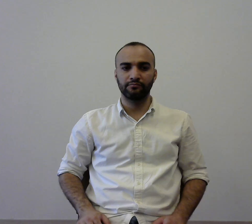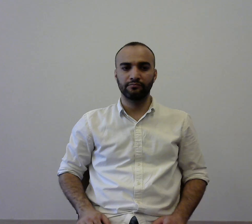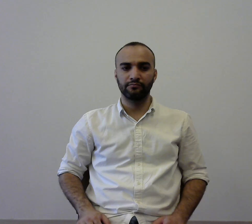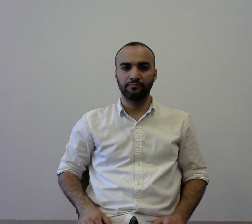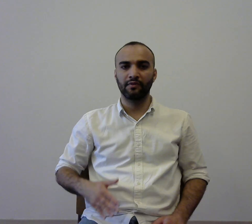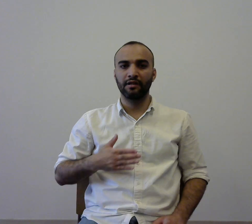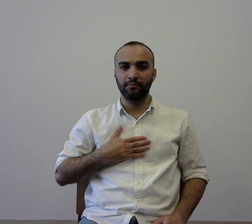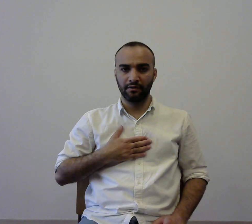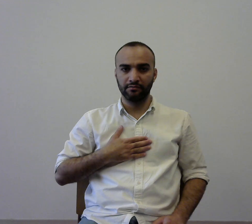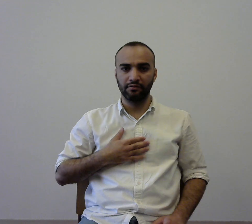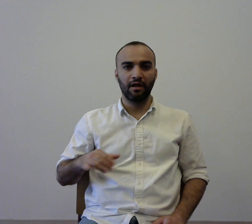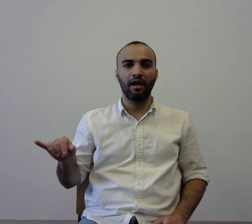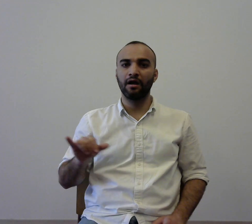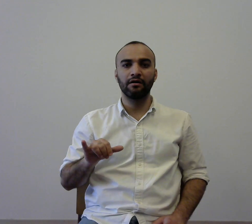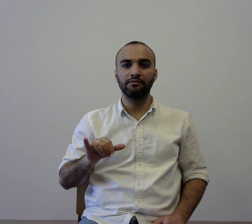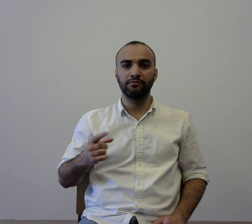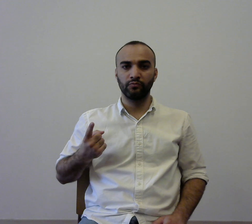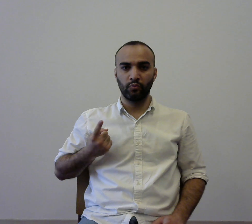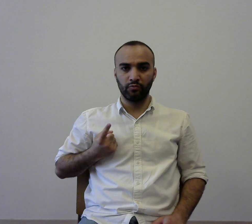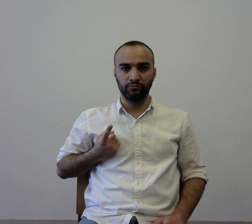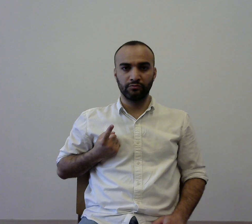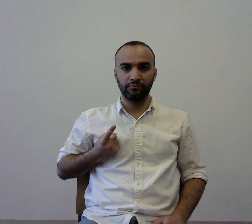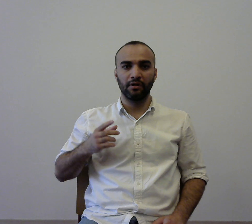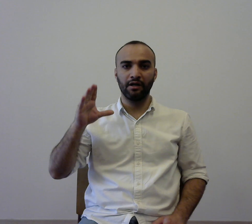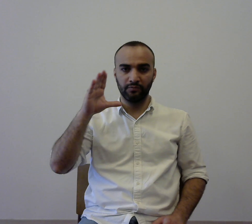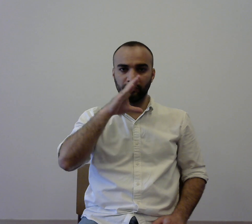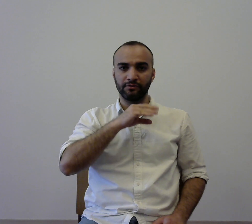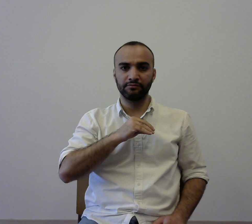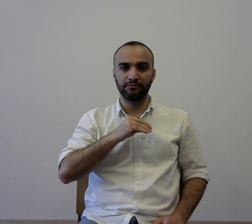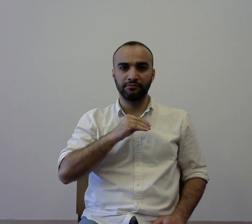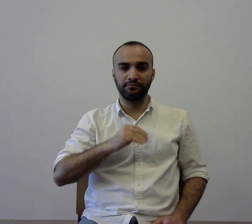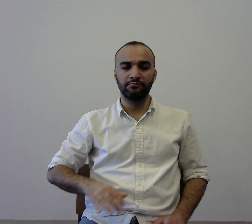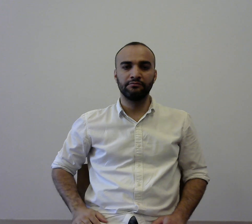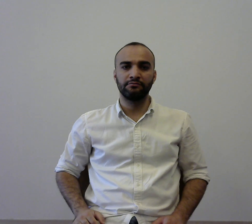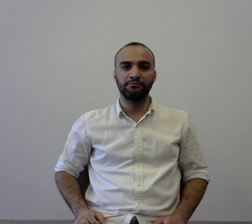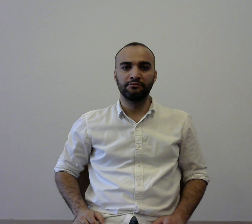Mən harda gözləyə bilərəm?